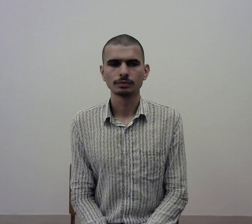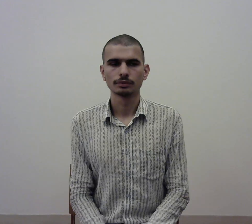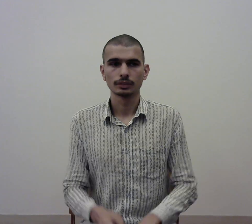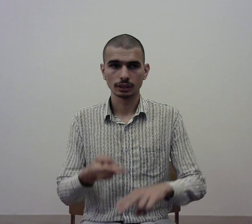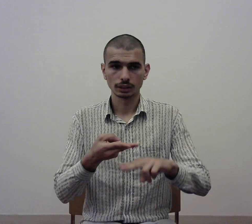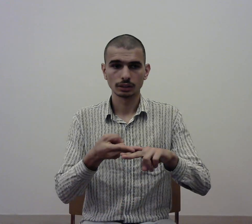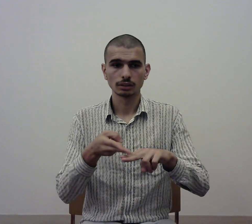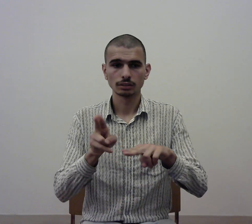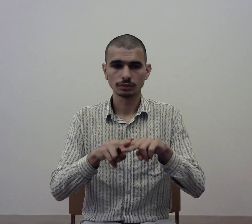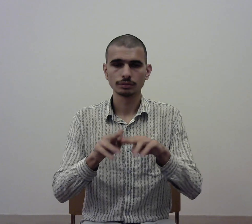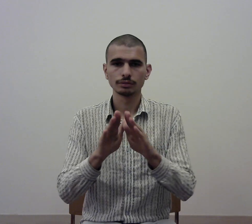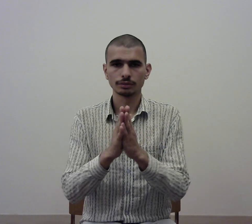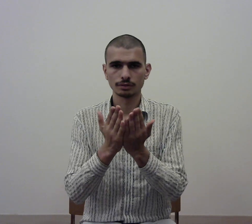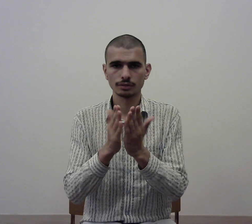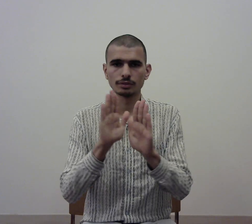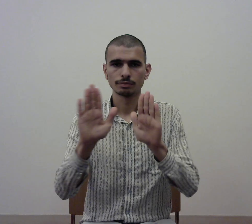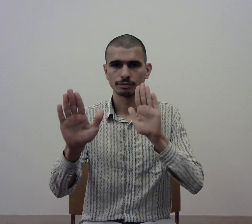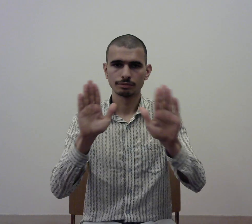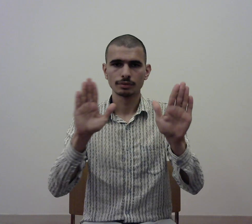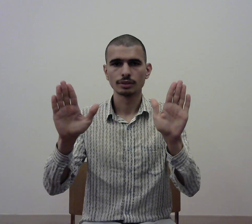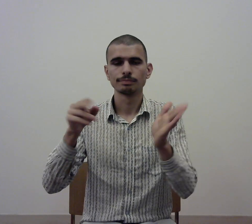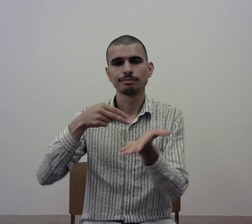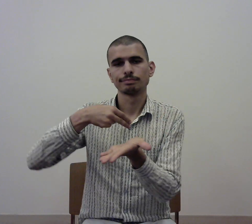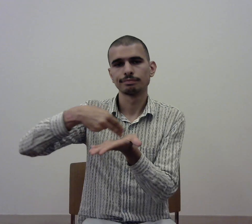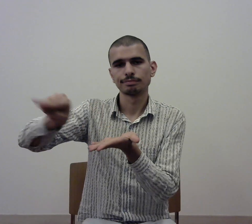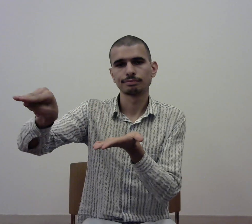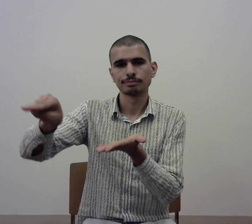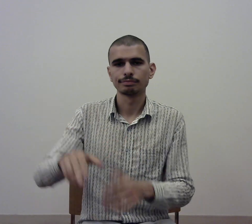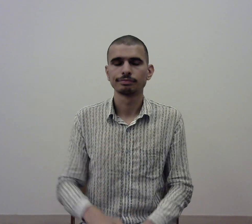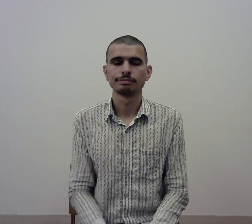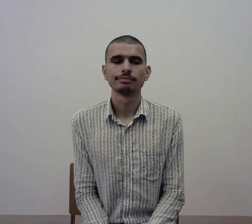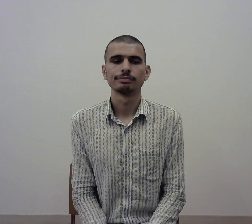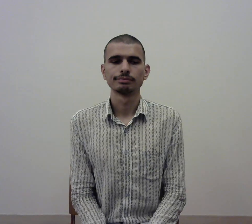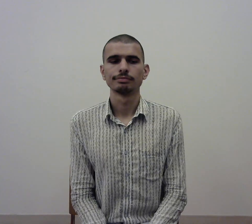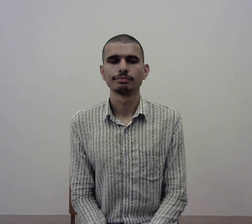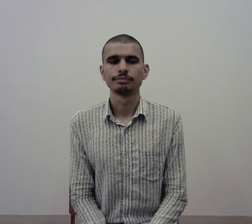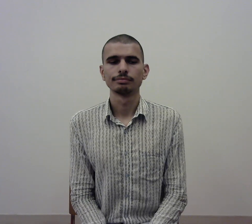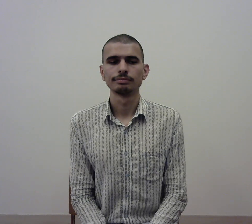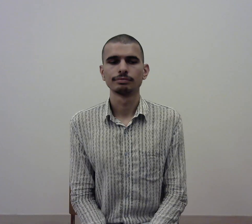Bu kitabları sərgidən almışam